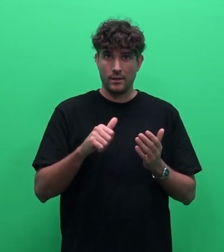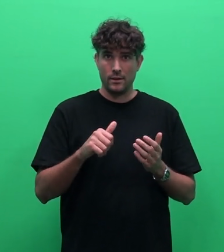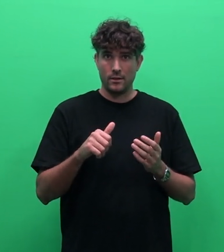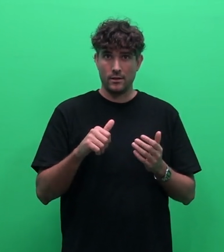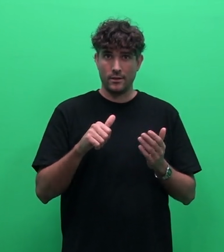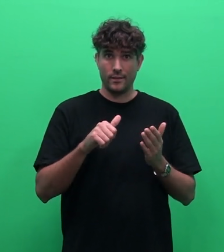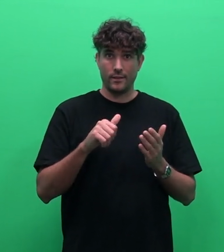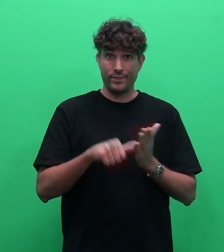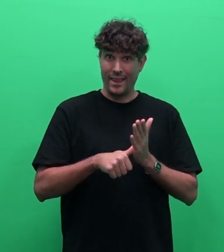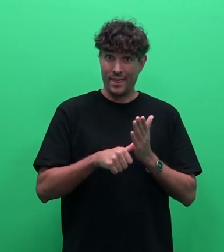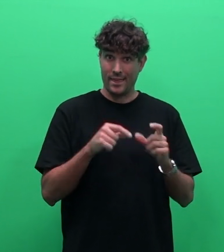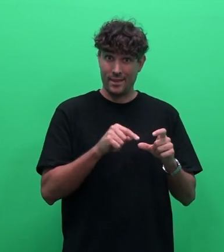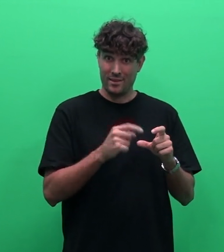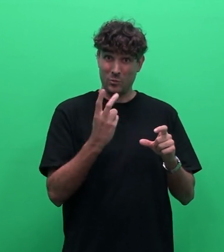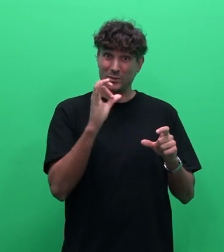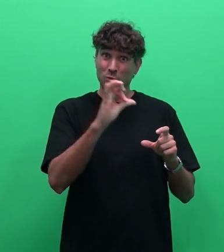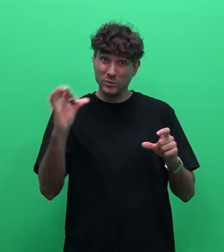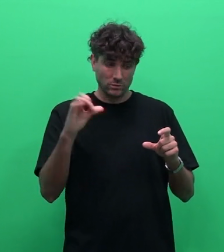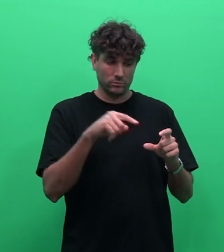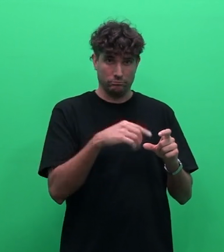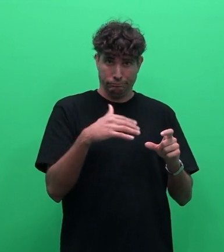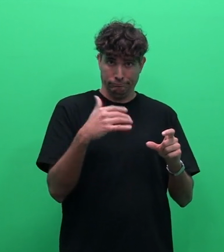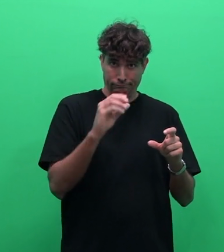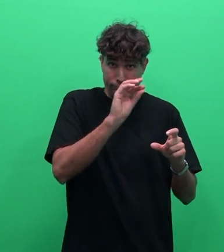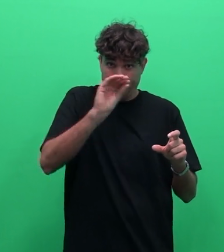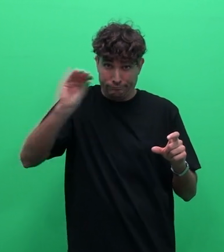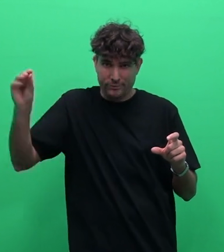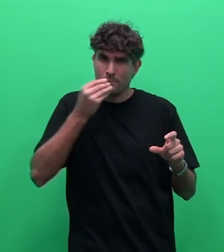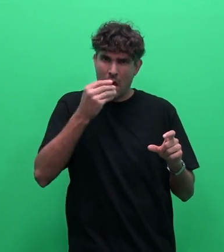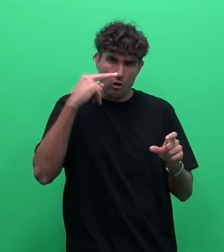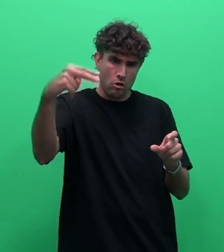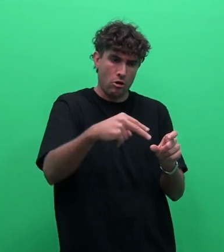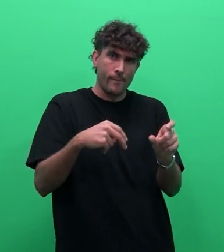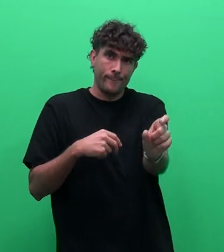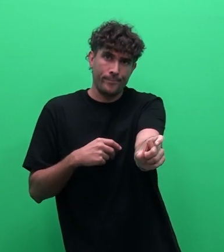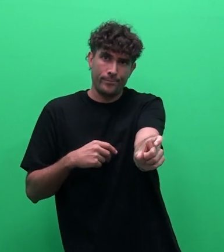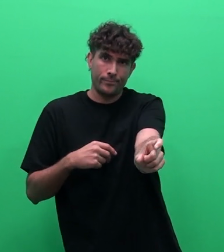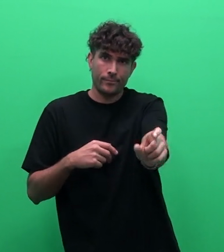El DNI o el número de la targeta sanitària? Uf, és molt llarg, és millor que el miris tu directament.